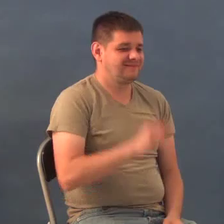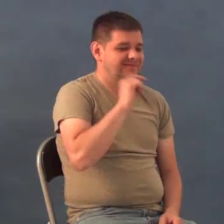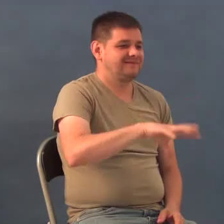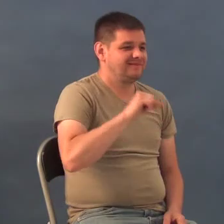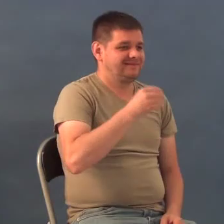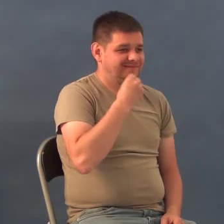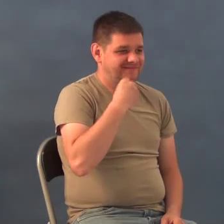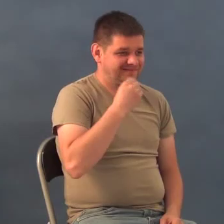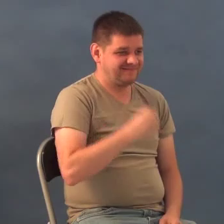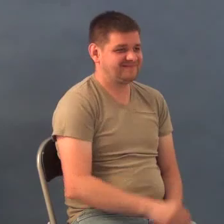Ptak zabrał i zjadł.